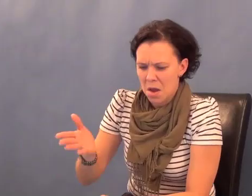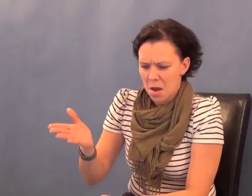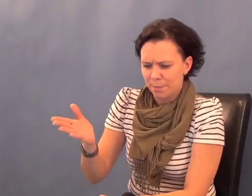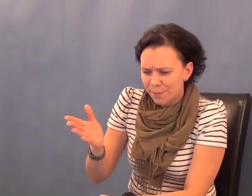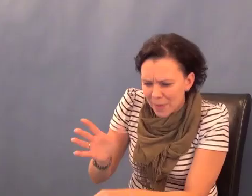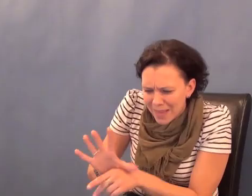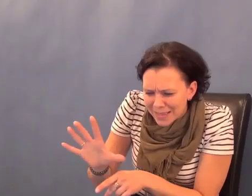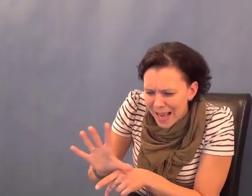Piętnastego...